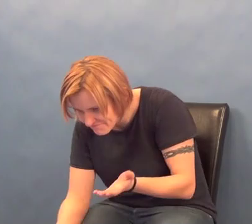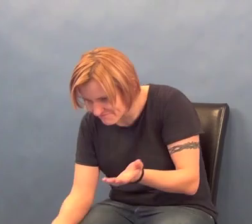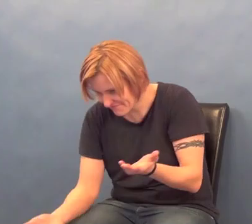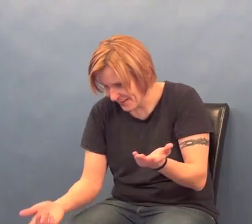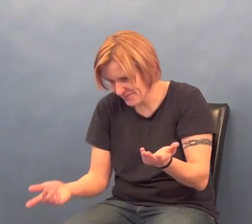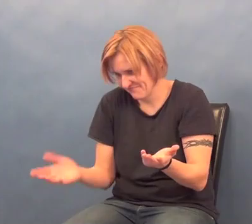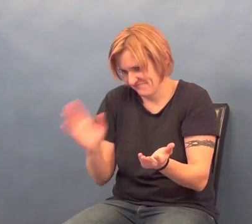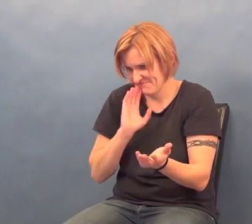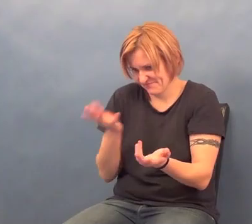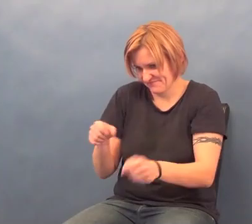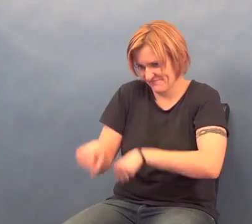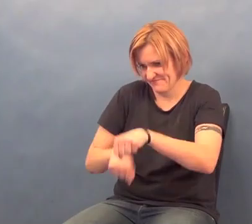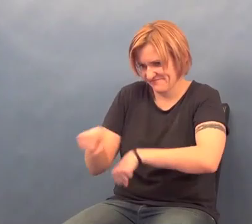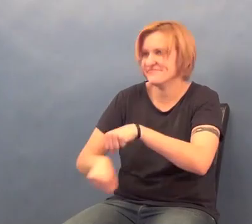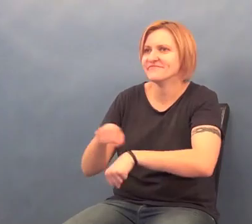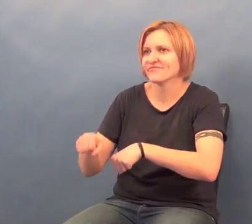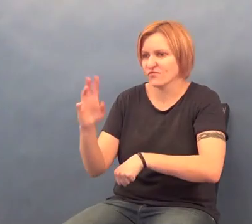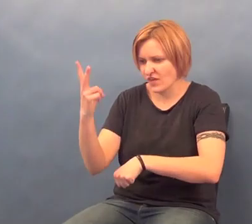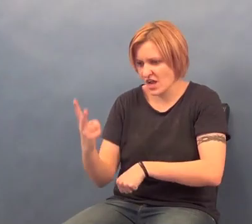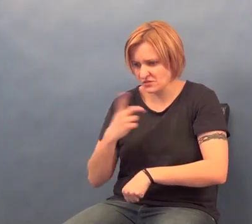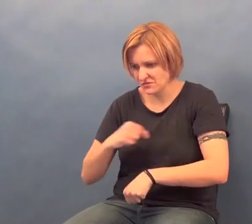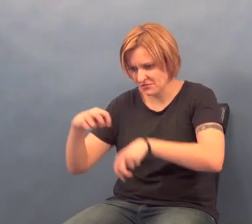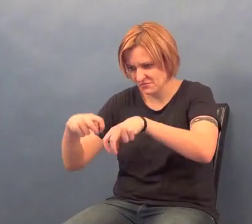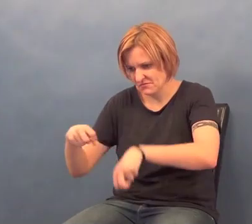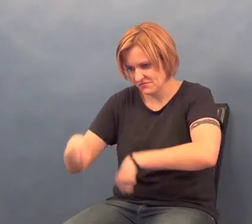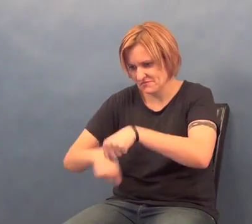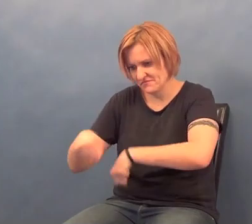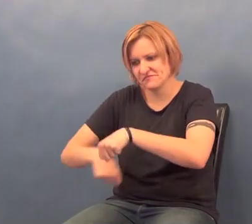Chyba pedałują. Dwie osoby siedzą i pedałują.